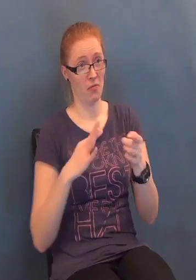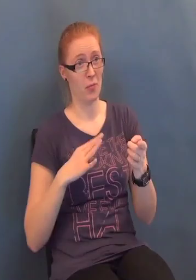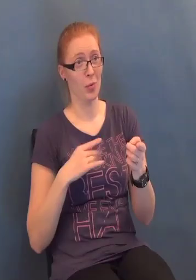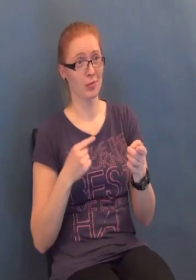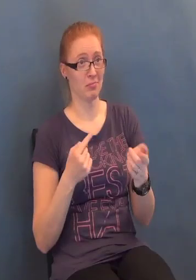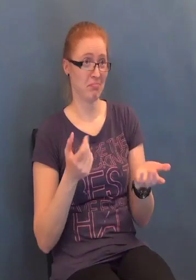W tym czasie masz wolne?